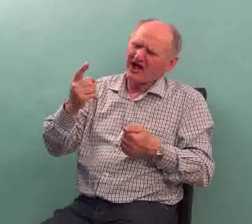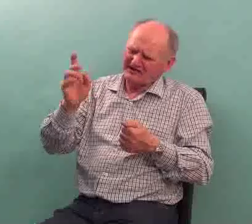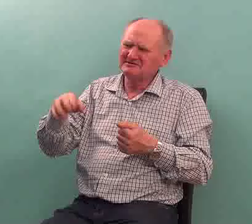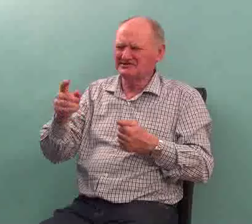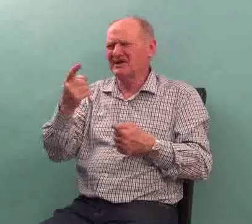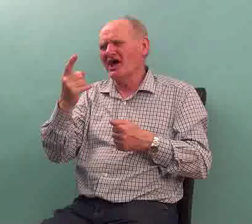Jeden.